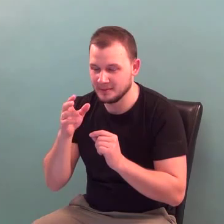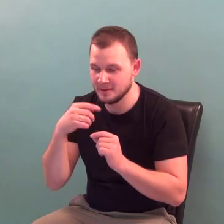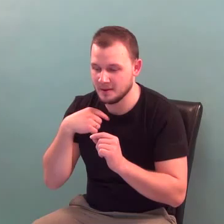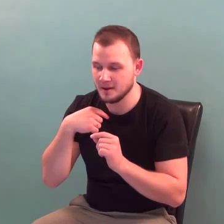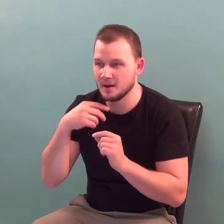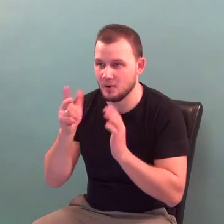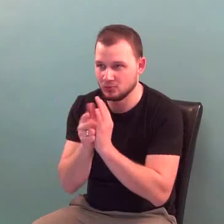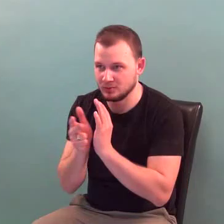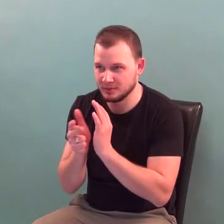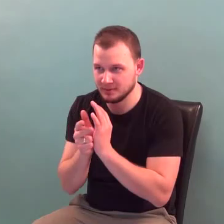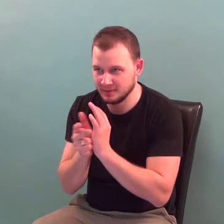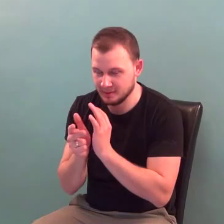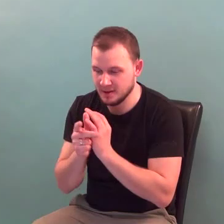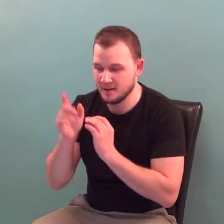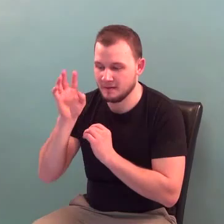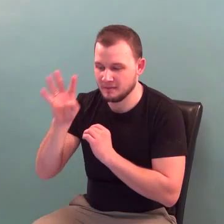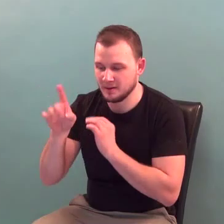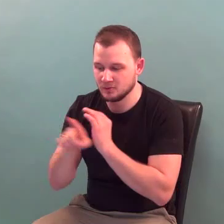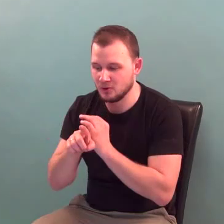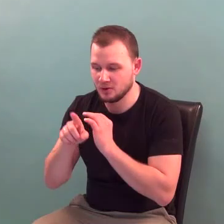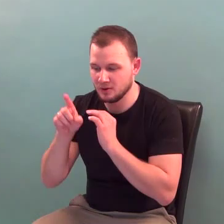Ja osiemnastego, od czwartej do...